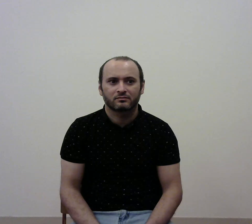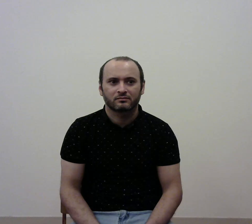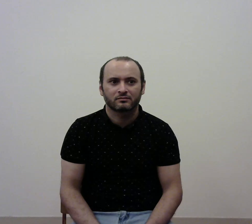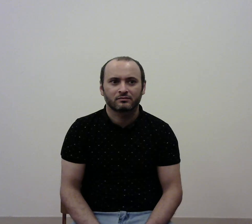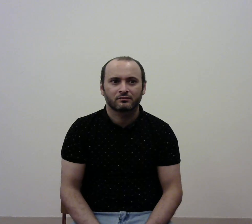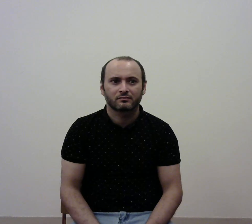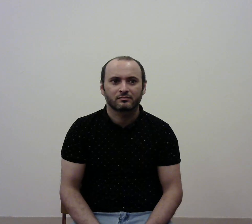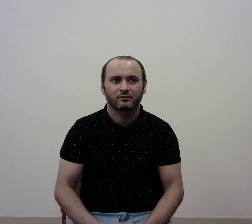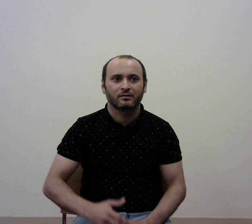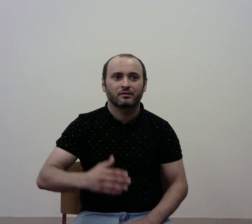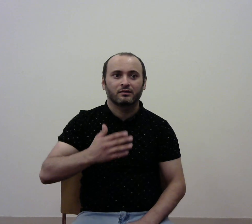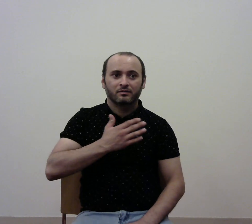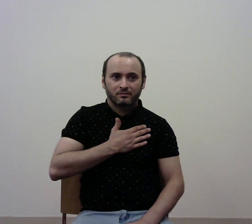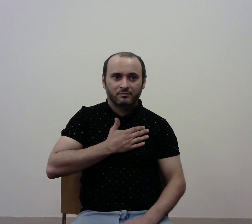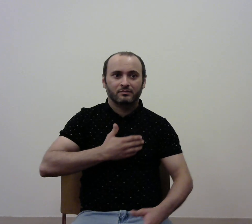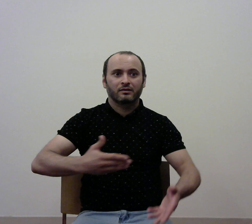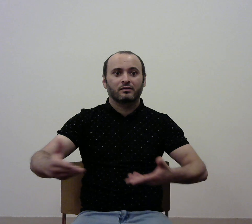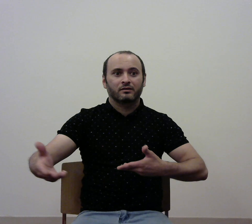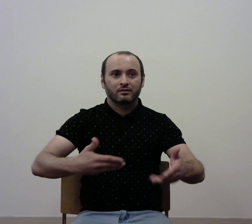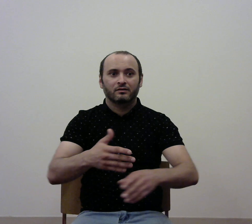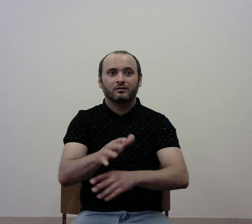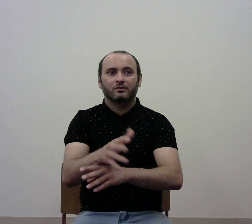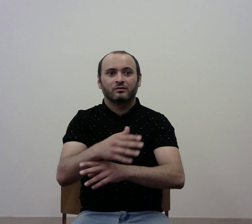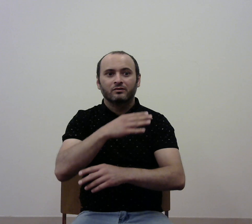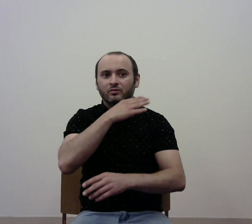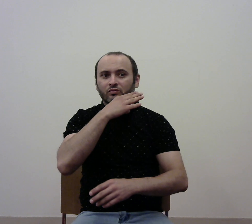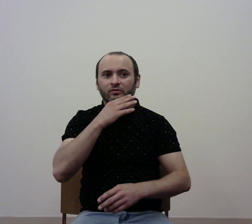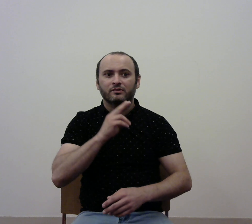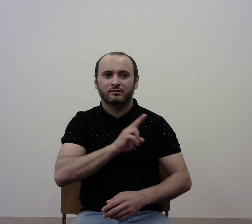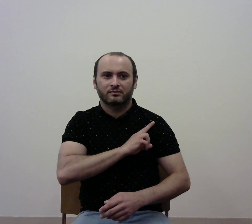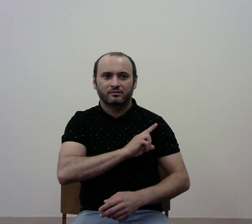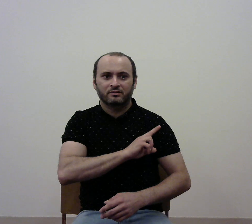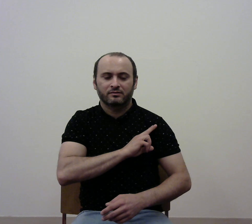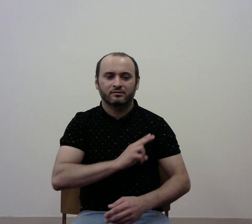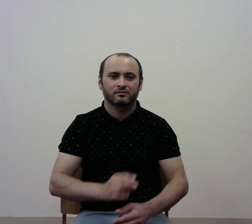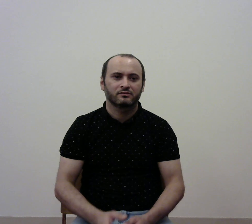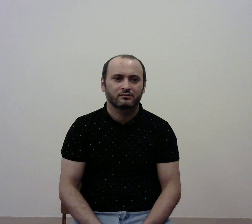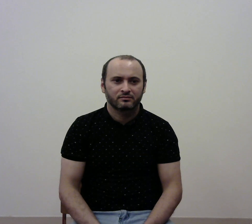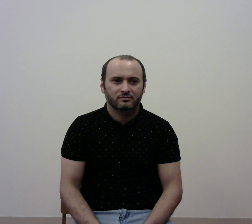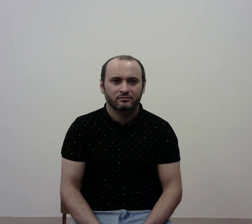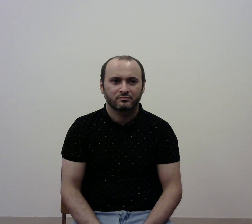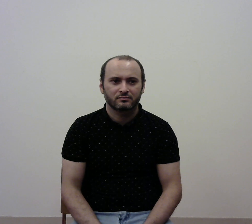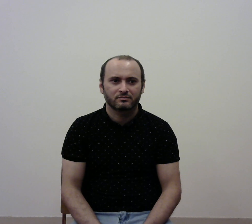Mən piyada gəzməyi çox sevirəm